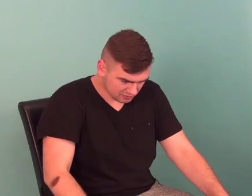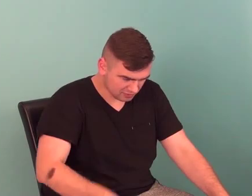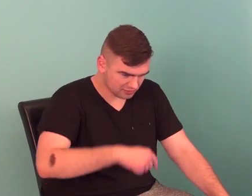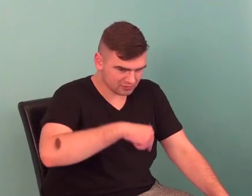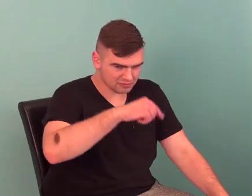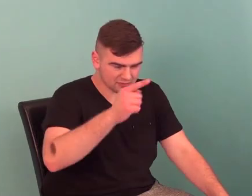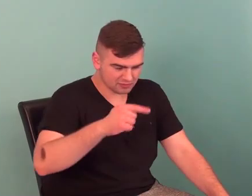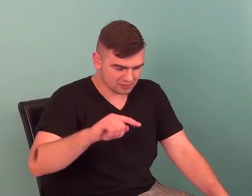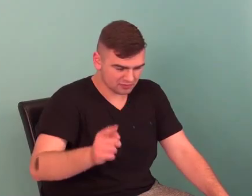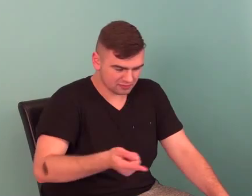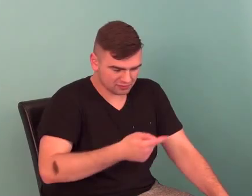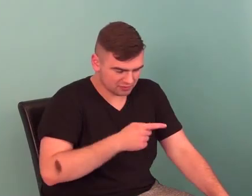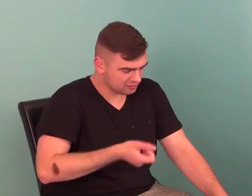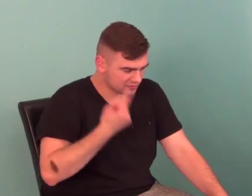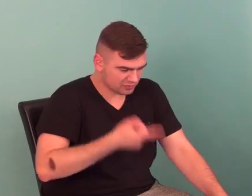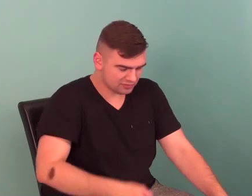Dziwny jest ten kształt.